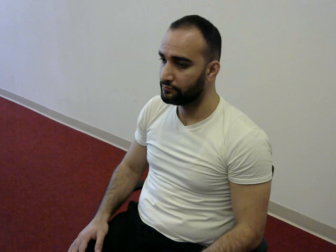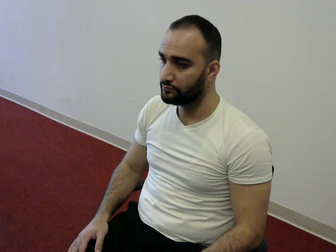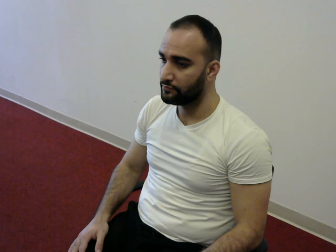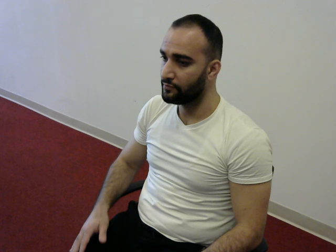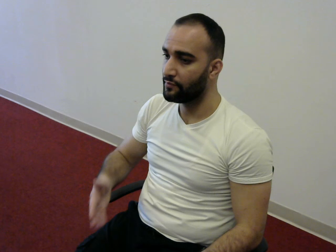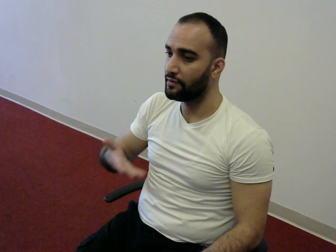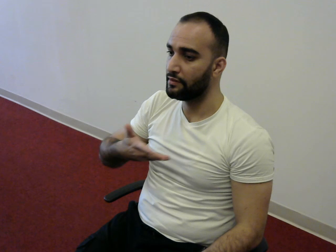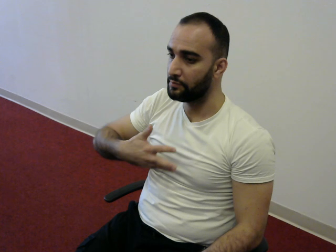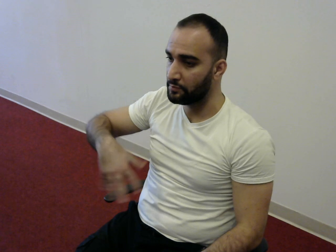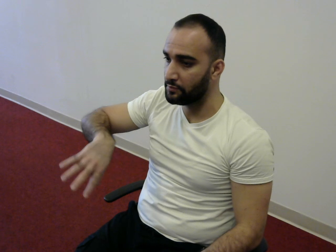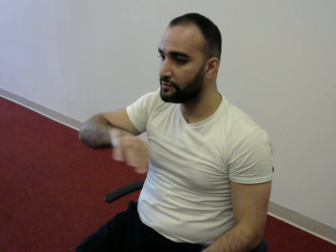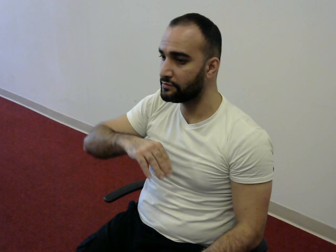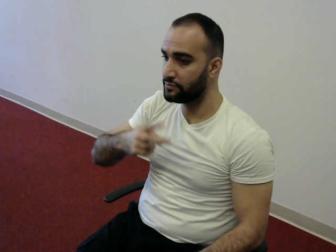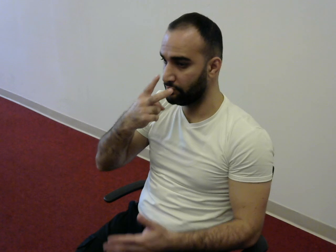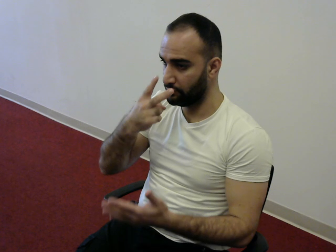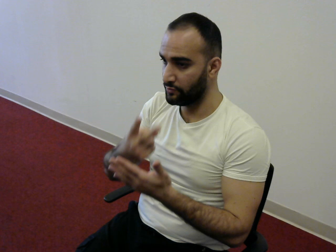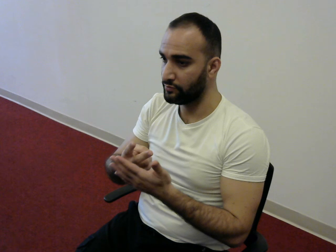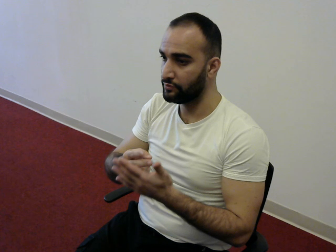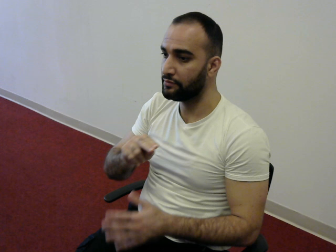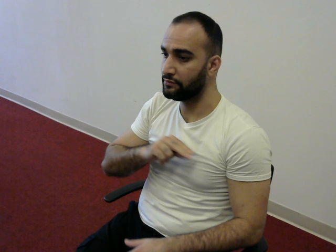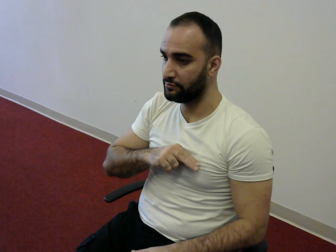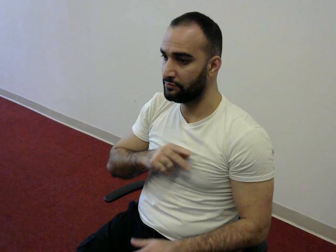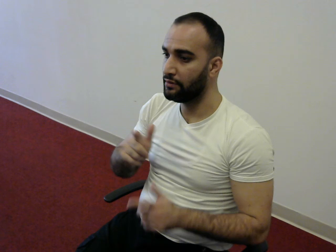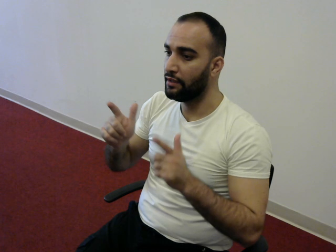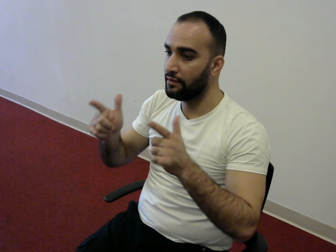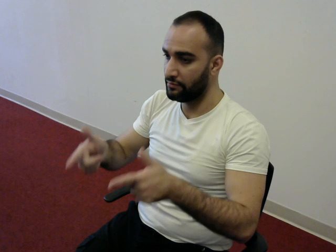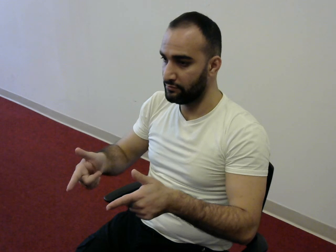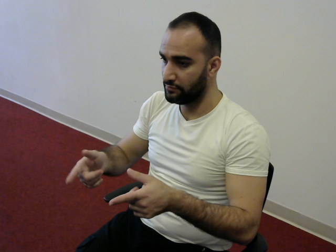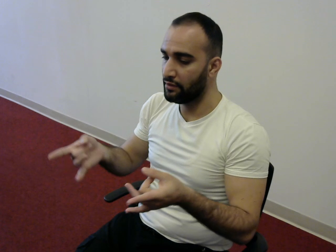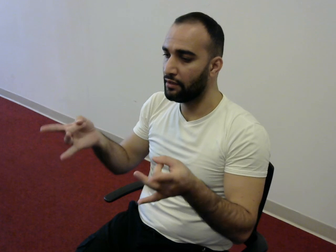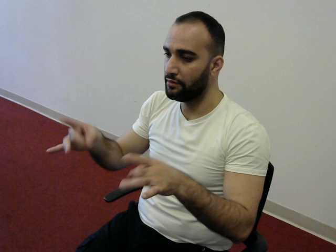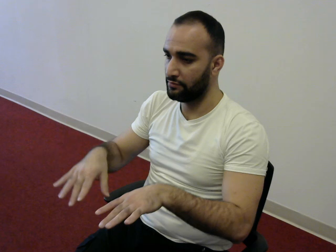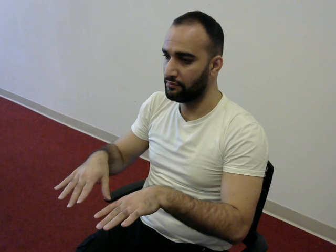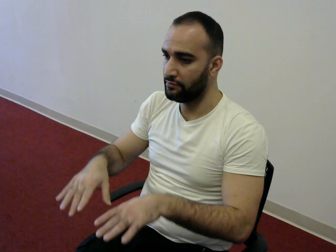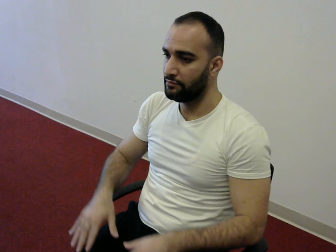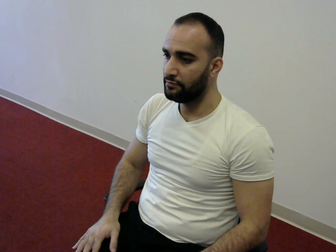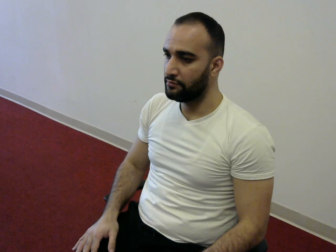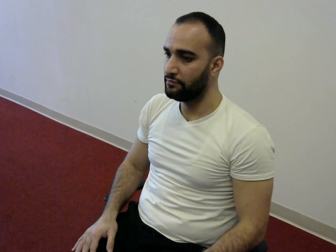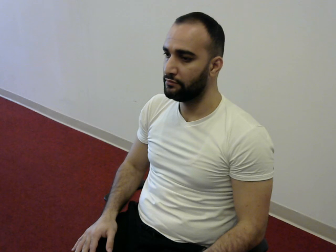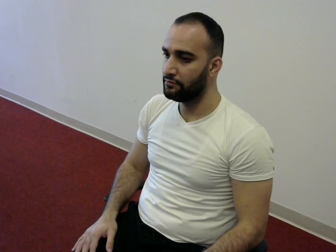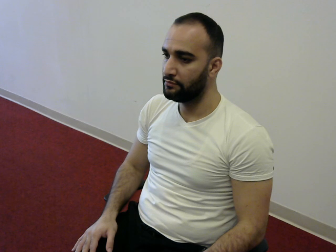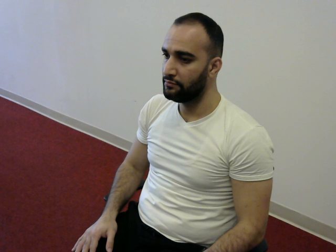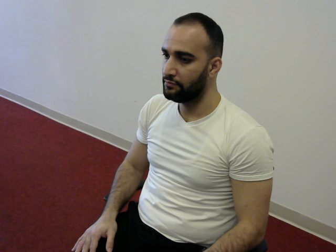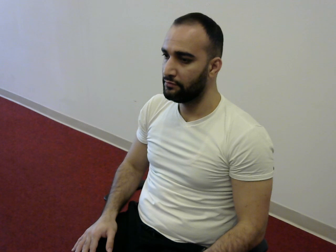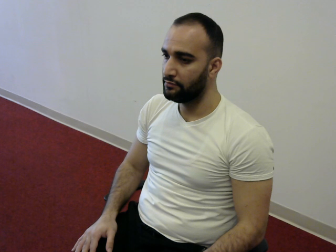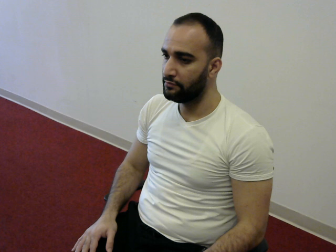Biz göstərilən işdən razı qaldıq